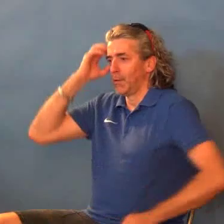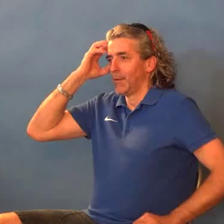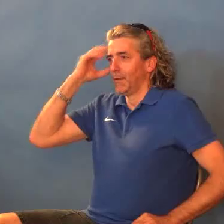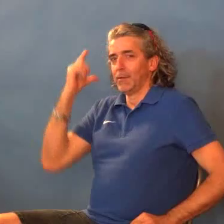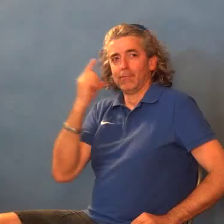Chłopcy poszli dalej.